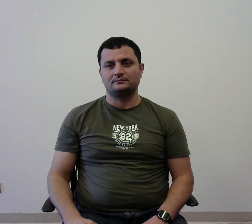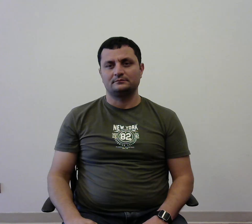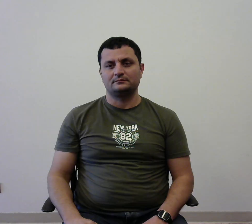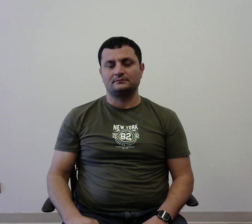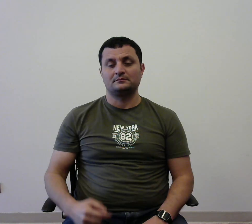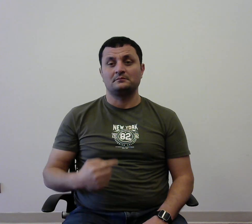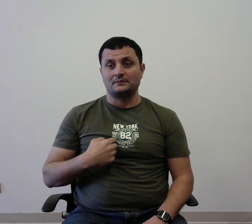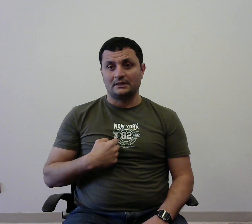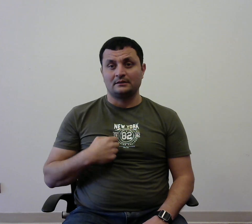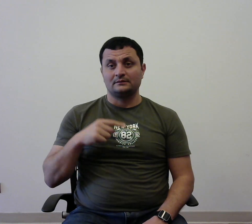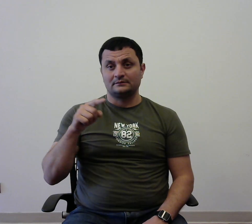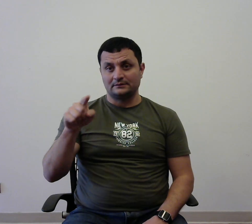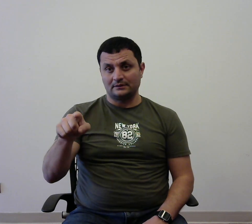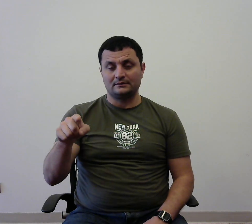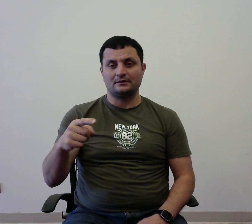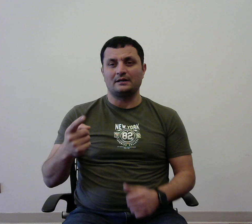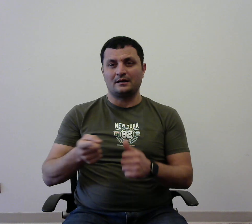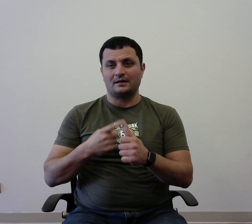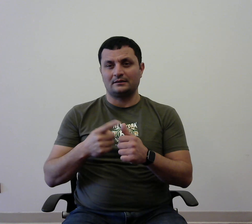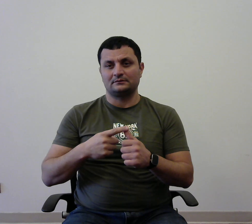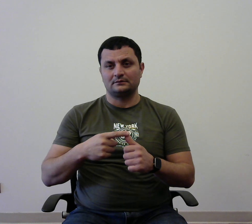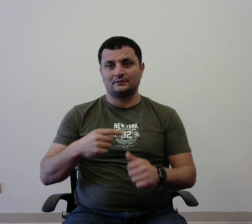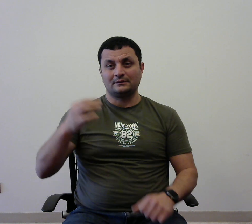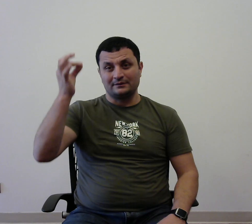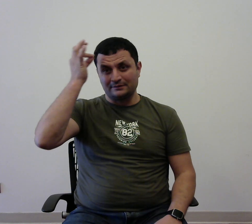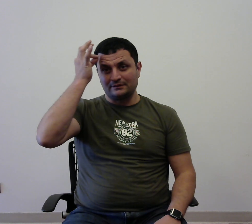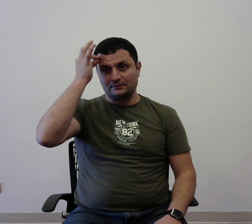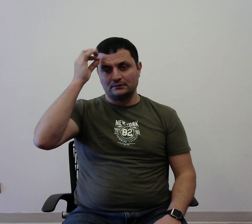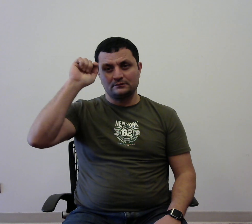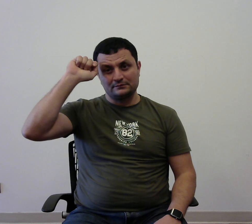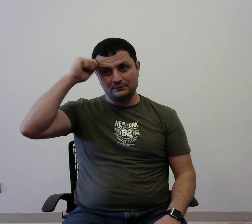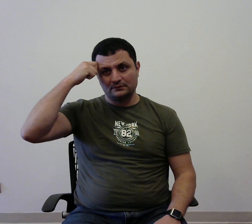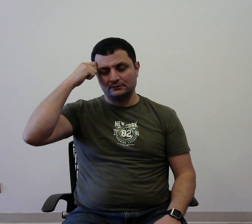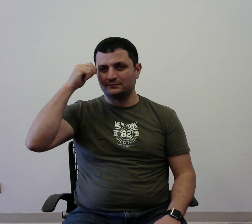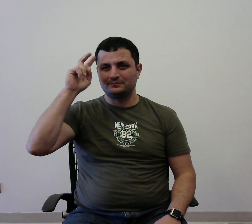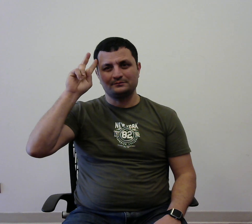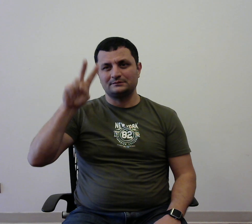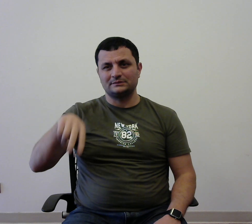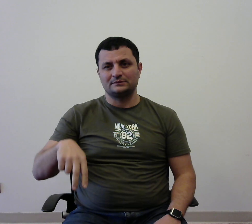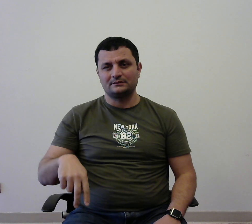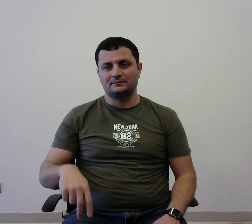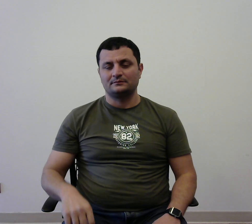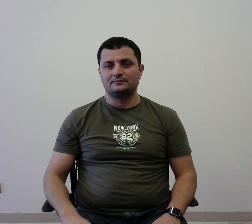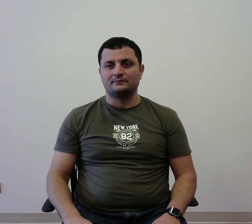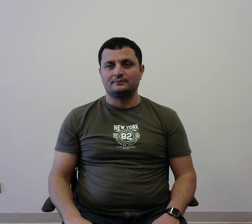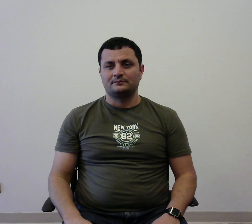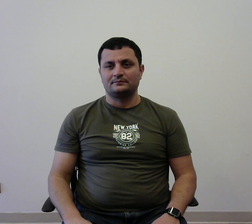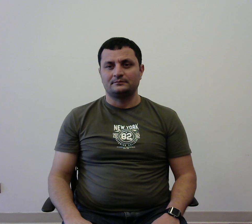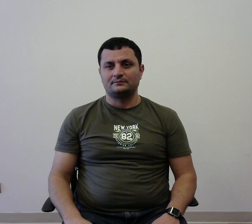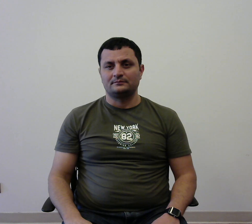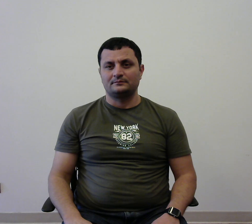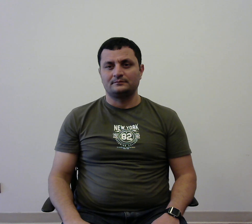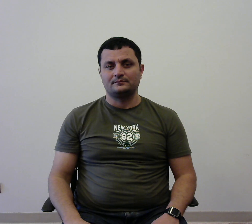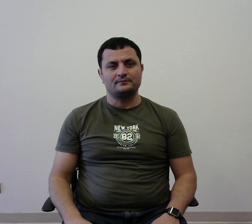Mən sənin adını yadımda saxlaya bilmirəm